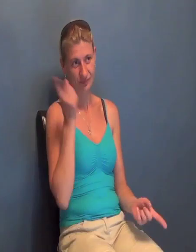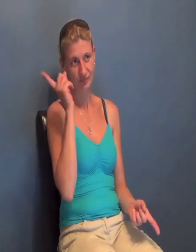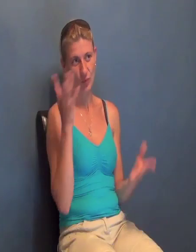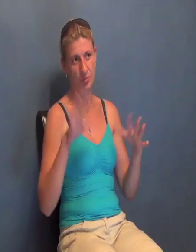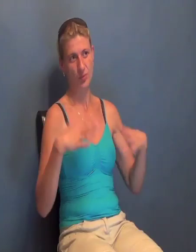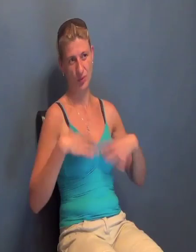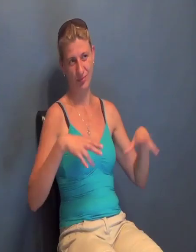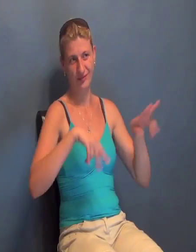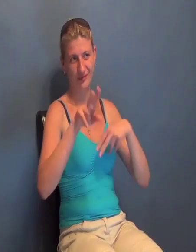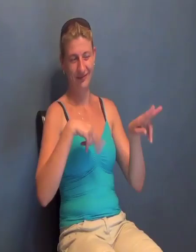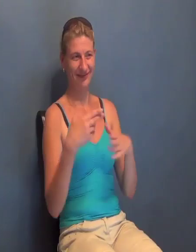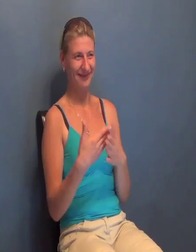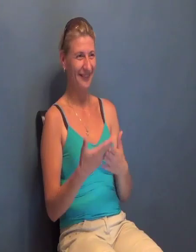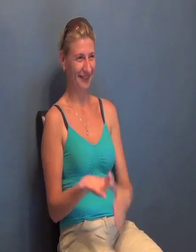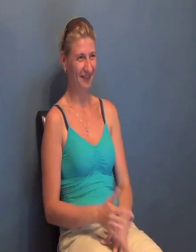Jest zakaz, dlatego nosić ubrania.